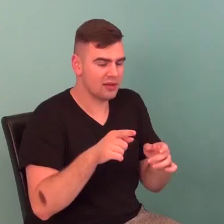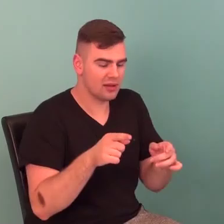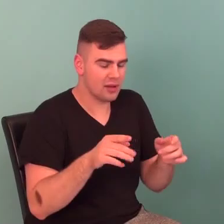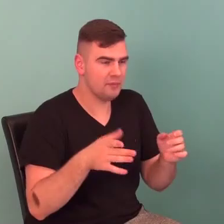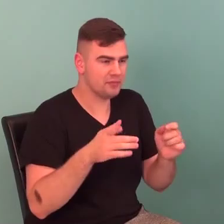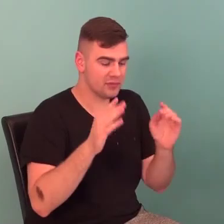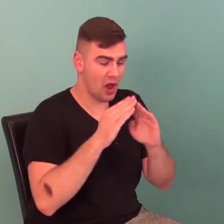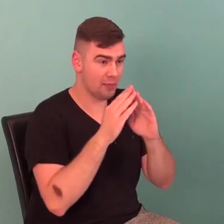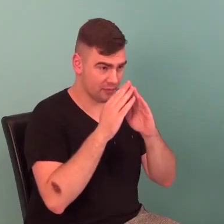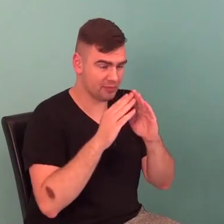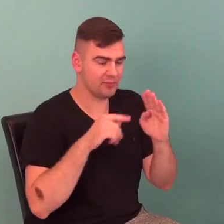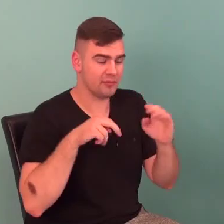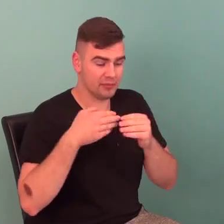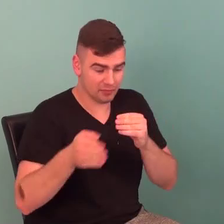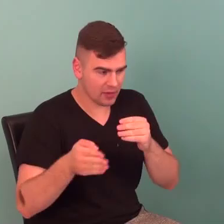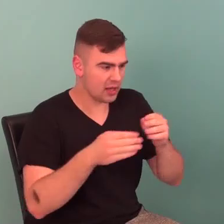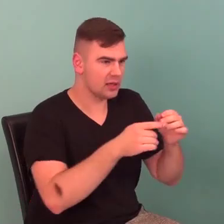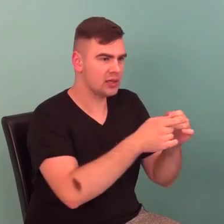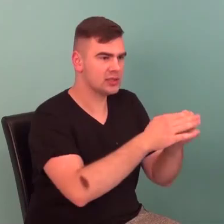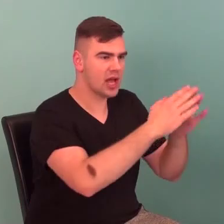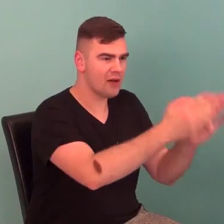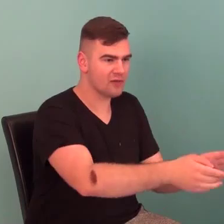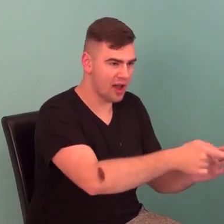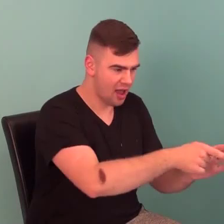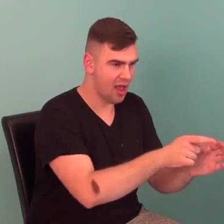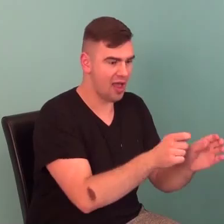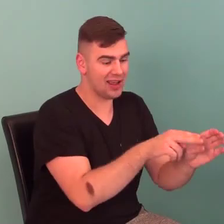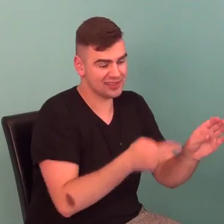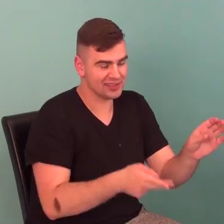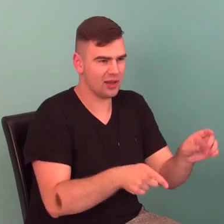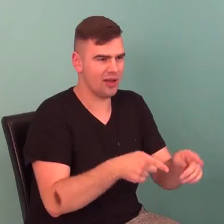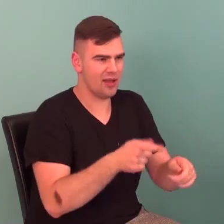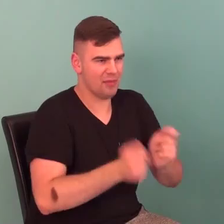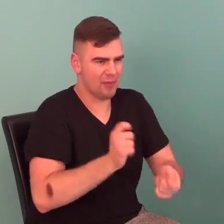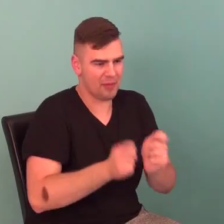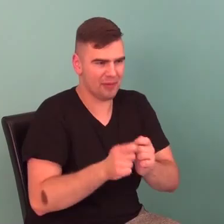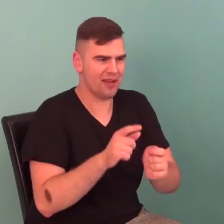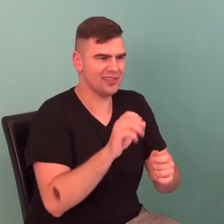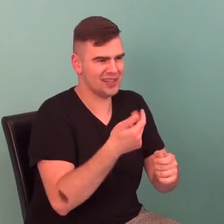Czyli jest dom, podchodzi do niego, otwiera drzwi i w nim jest szafa i obok niego syn gra na perkusji.